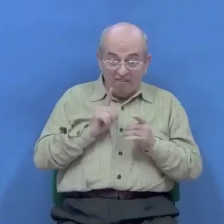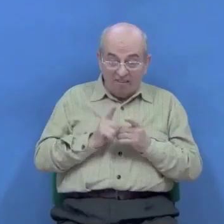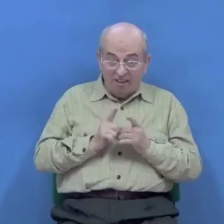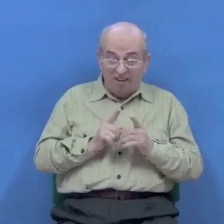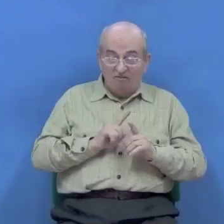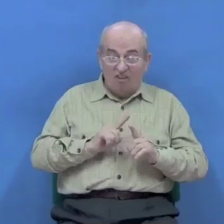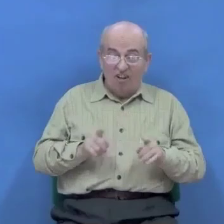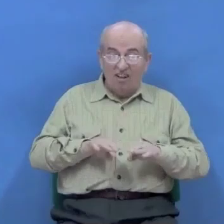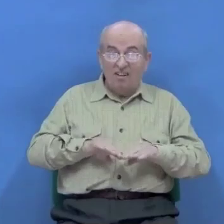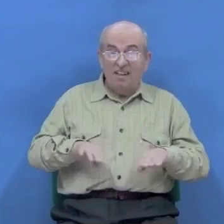Chłopakowi nie wolno randkować.